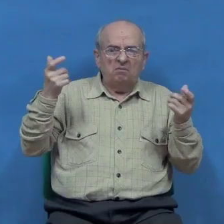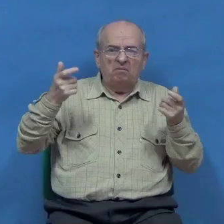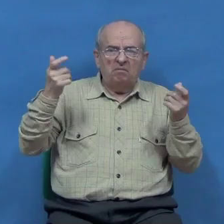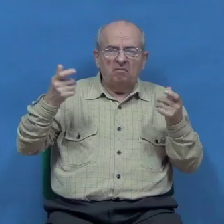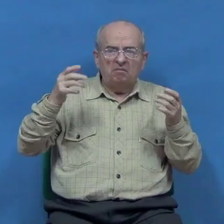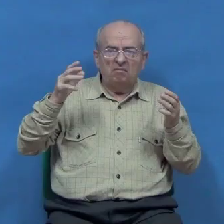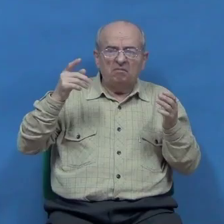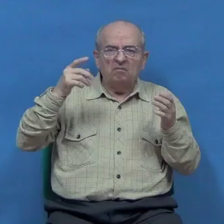Czujnik.